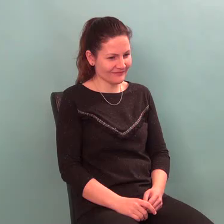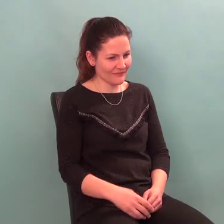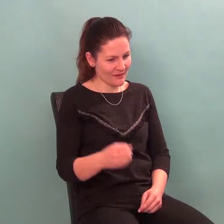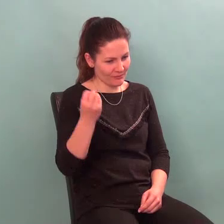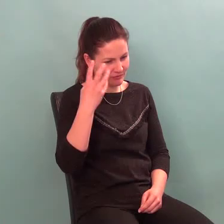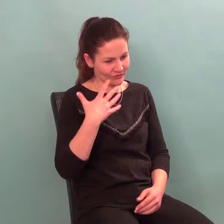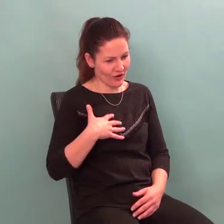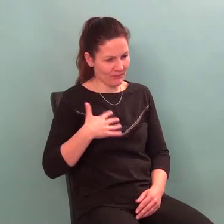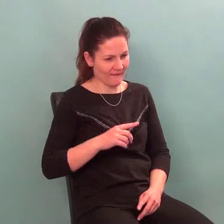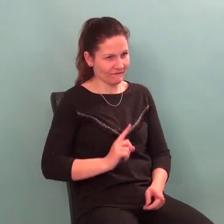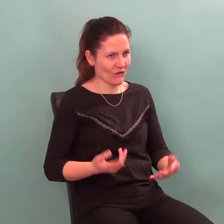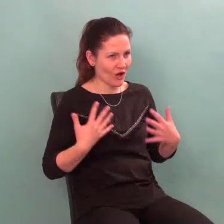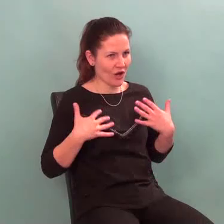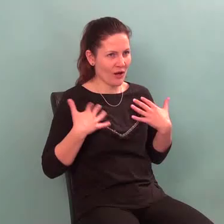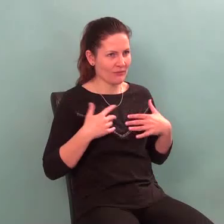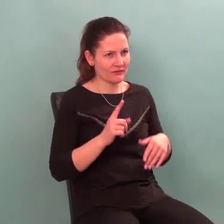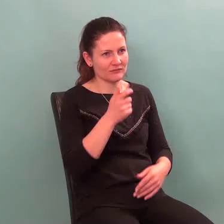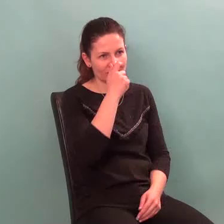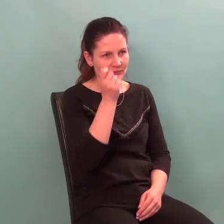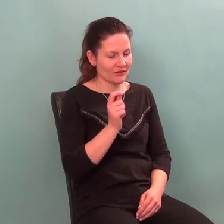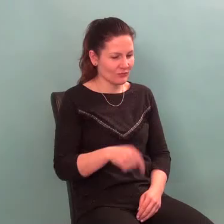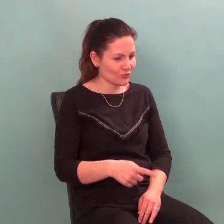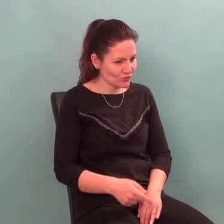Nie wolno korzystać z prysznica, nie wolno w ogóle się kąpać, musisz śmierdzieć.